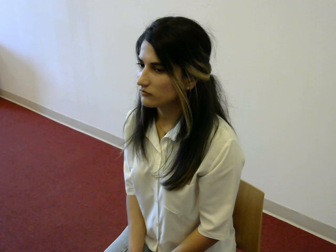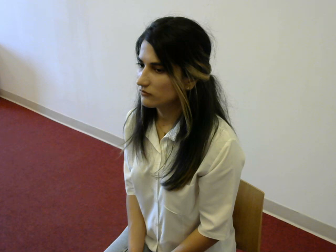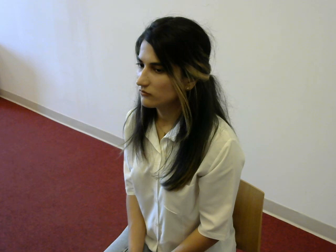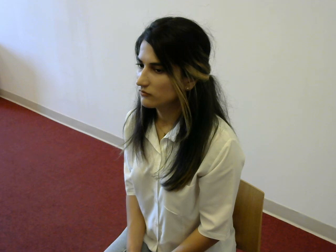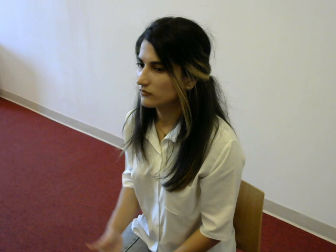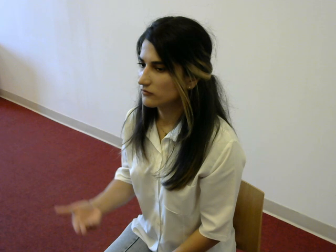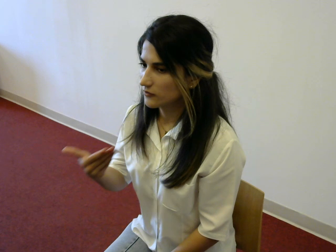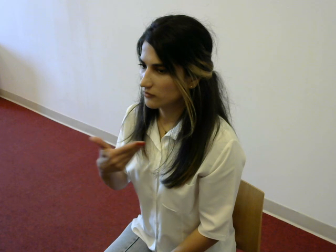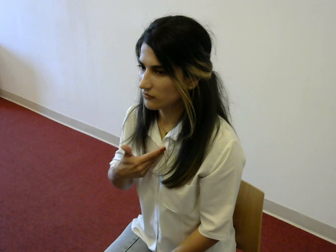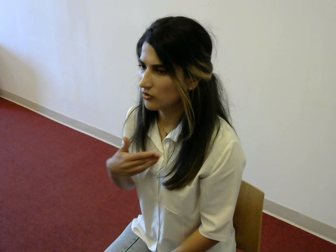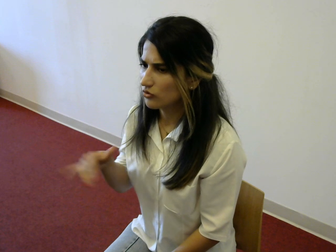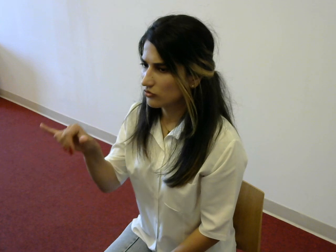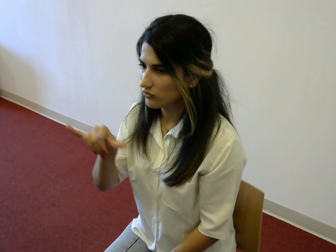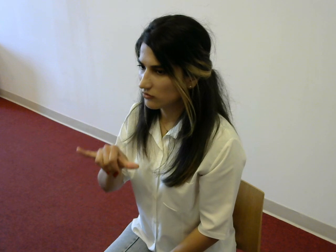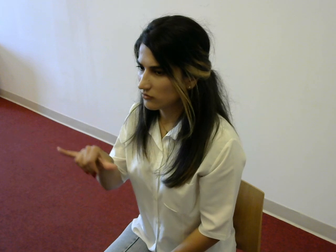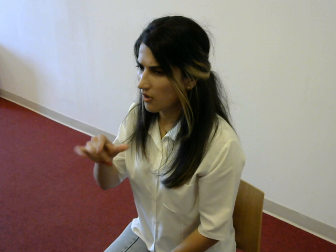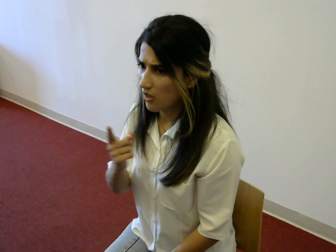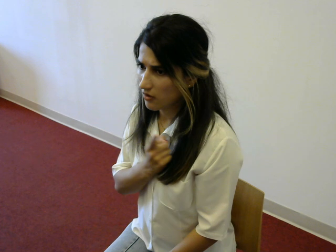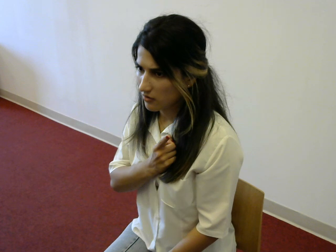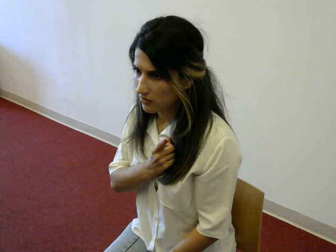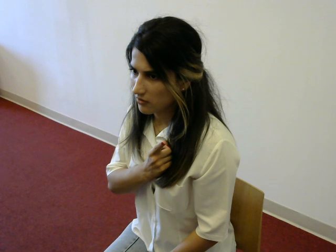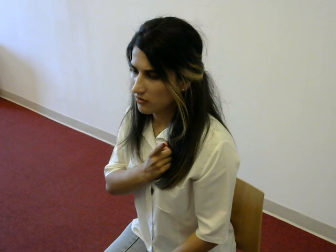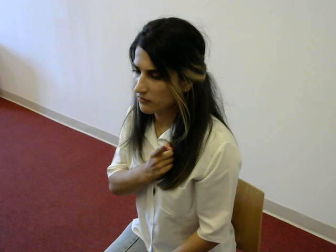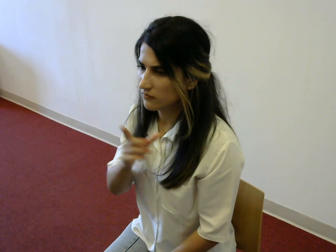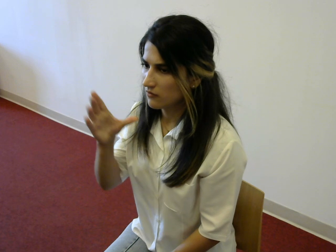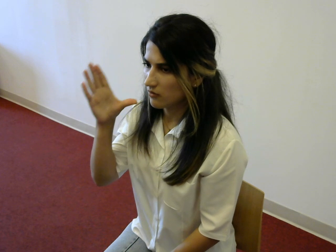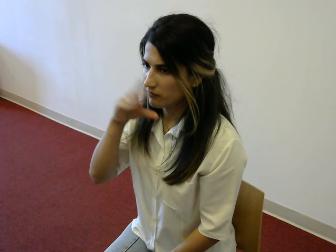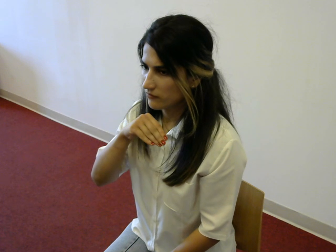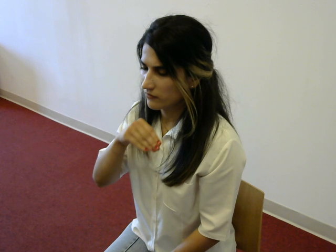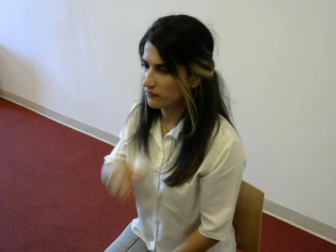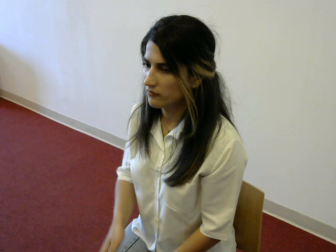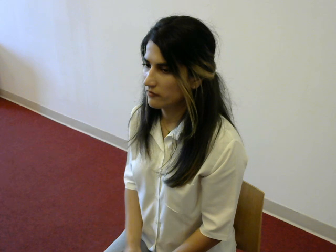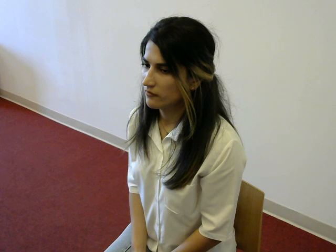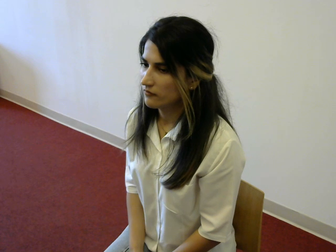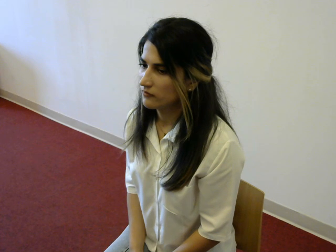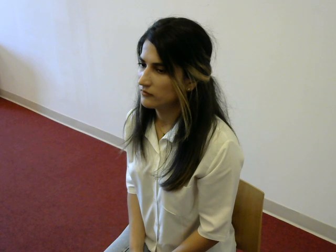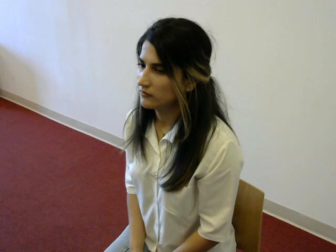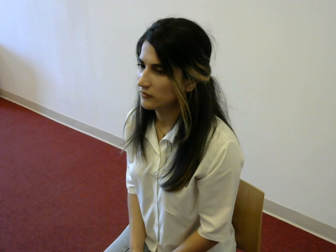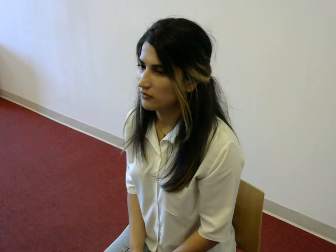Mən harda gözləyə bilərəm?